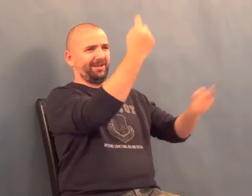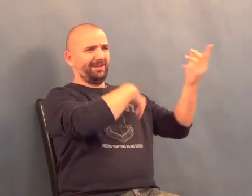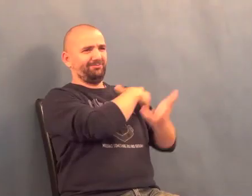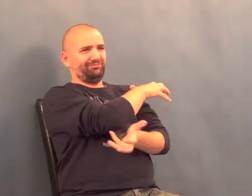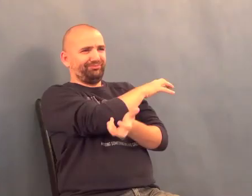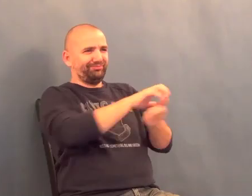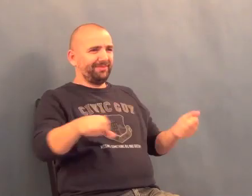Byli wystraszeni.